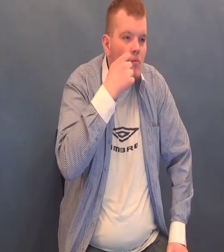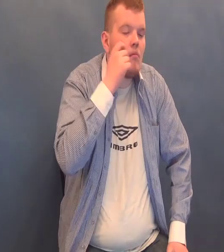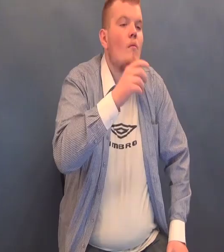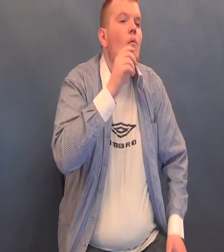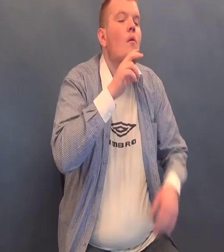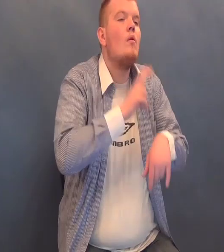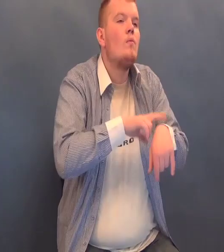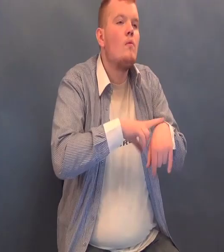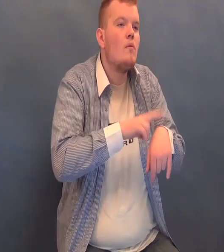Do dziadków.